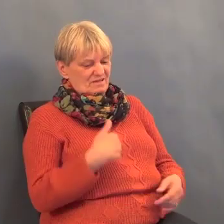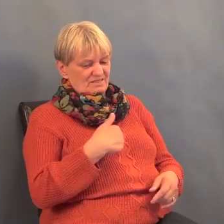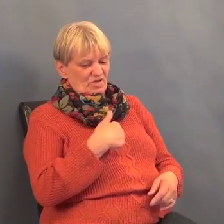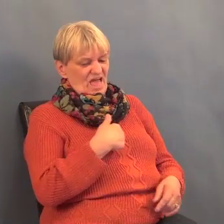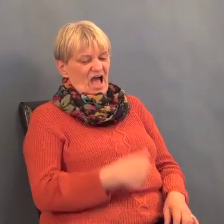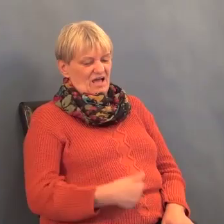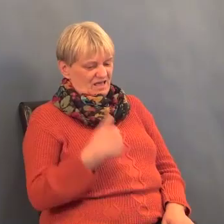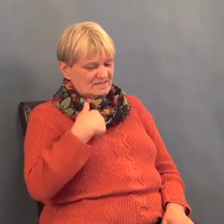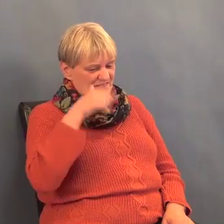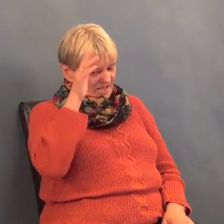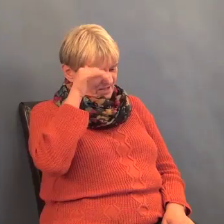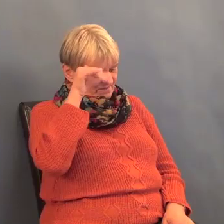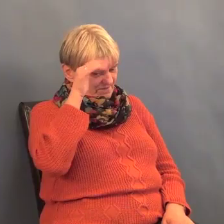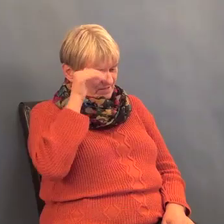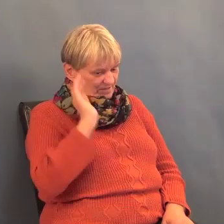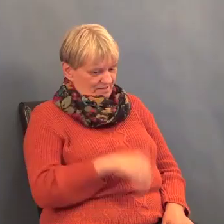To ja, jestem gapa.